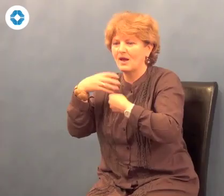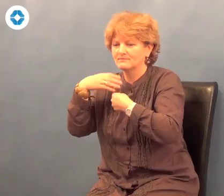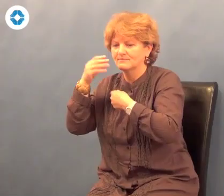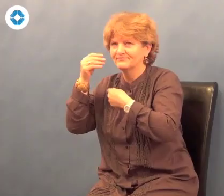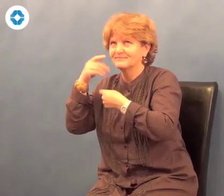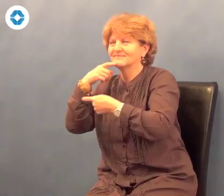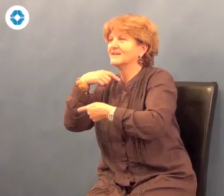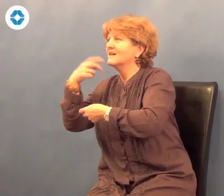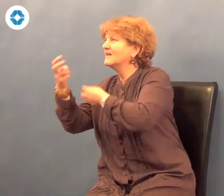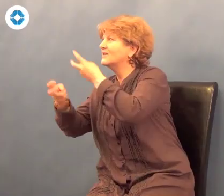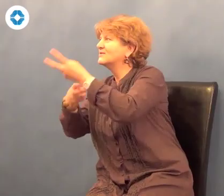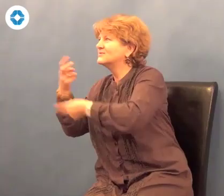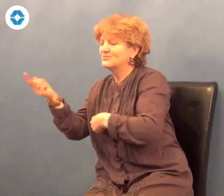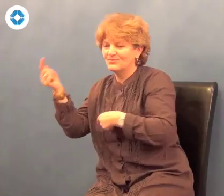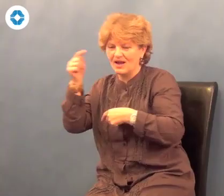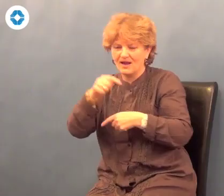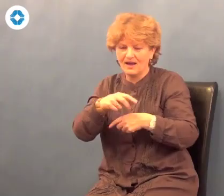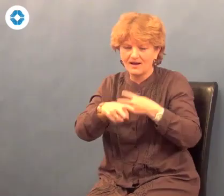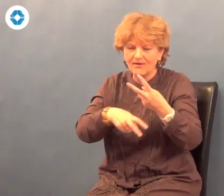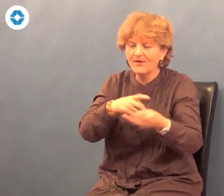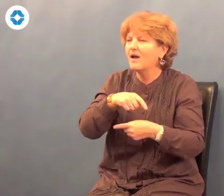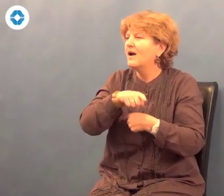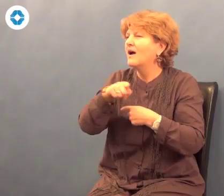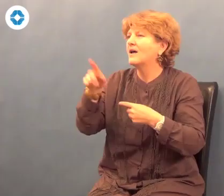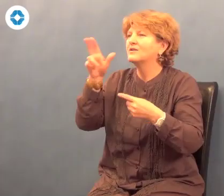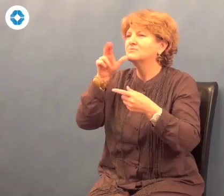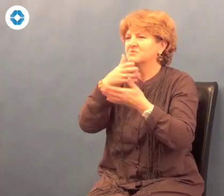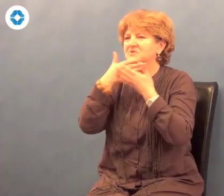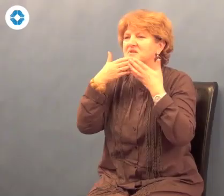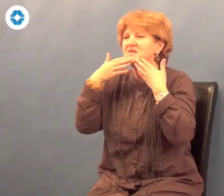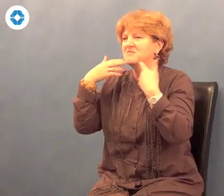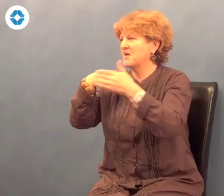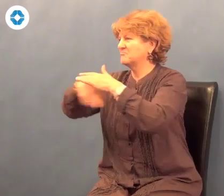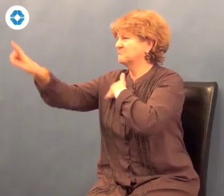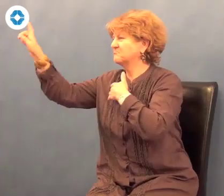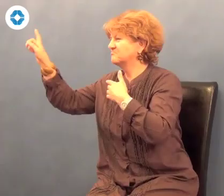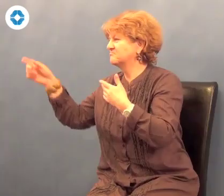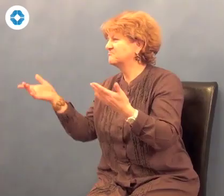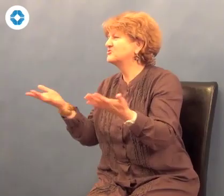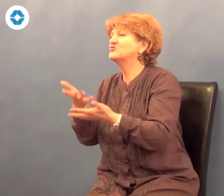Szukali i szukali i nadal nie było żaby, uciekła gdzieś, nie wiadomo gdzie.